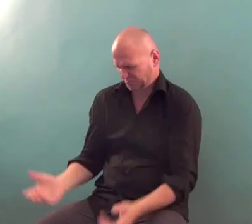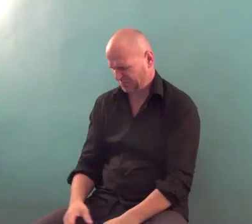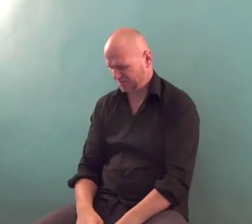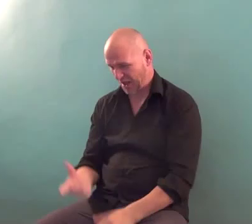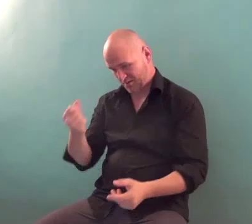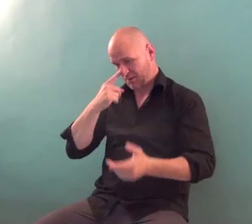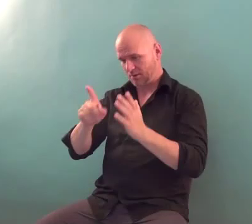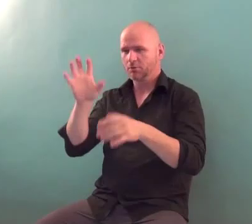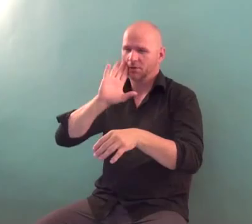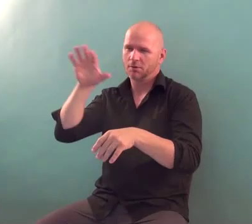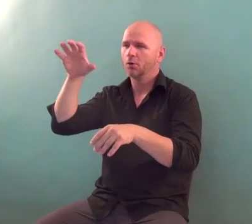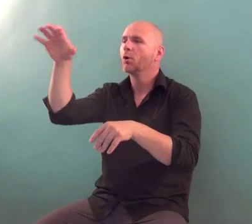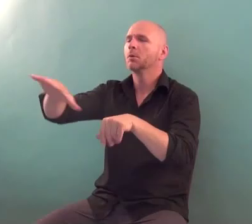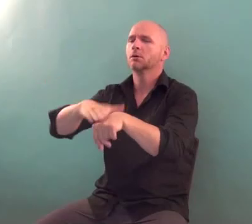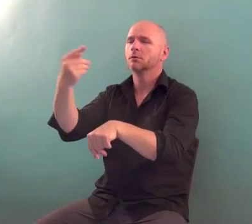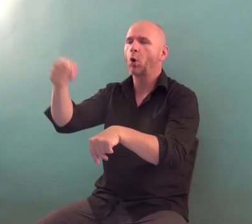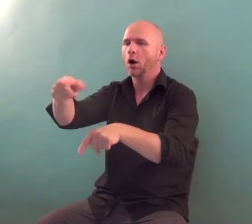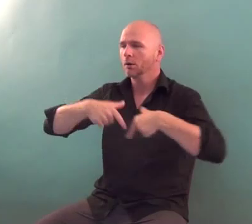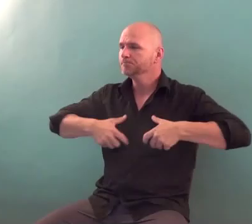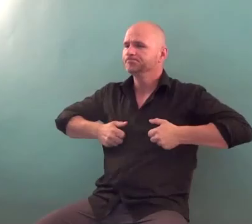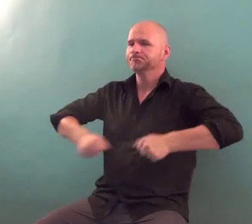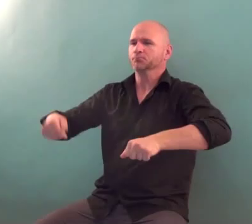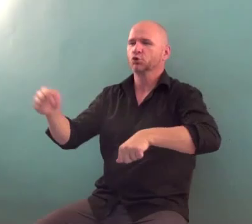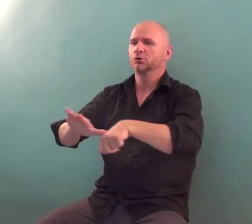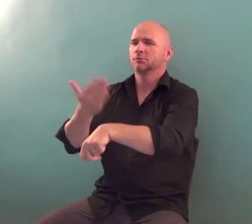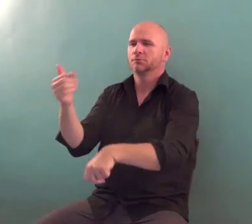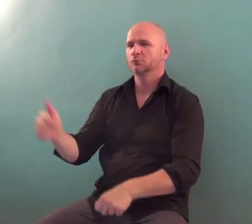Jeszcze chyba chodzi o to, że jak wchodzę na teren naturystów, to trzeba zdjąć biustonosz, trzeba być gołym.